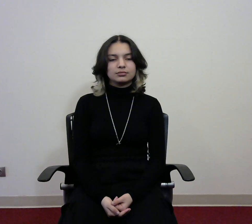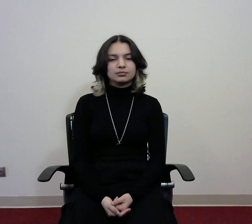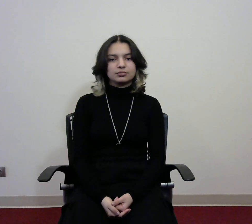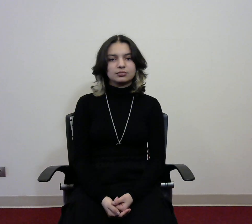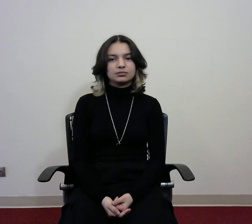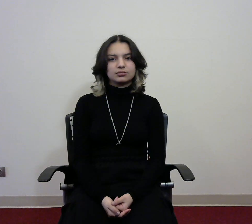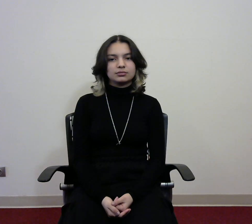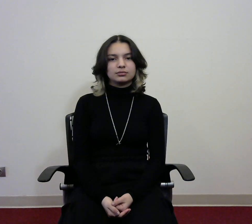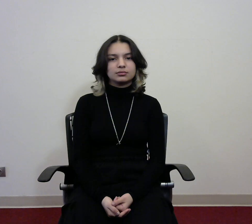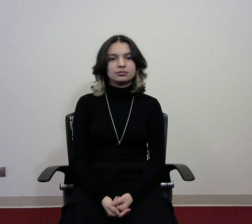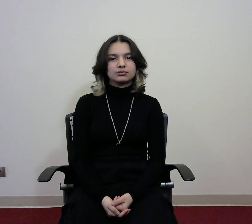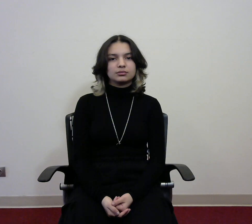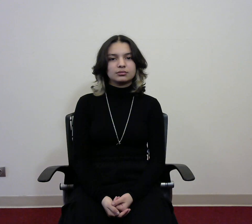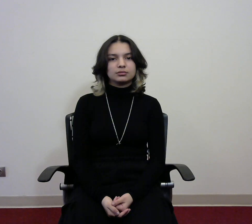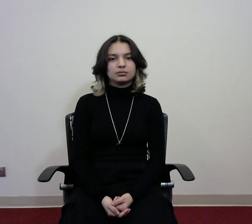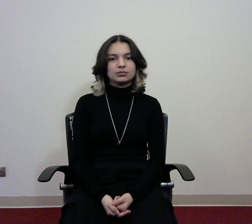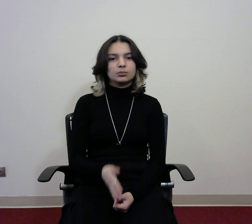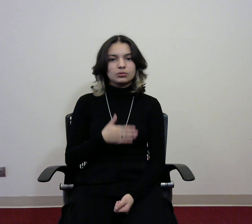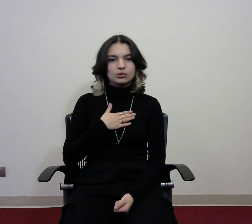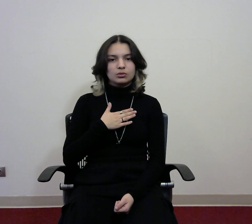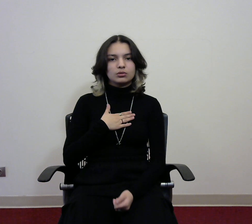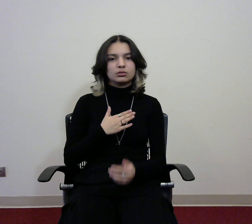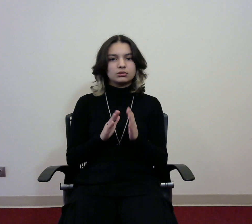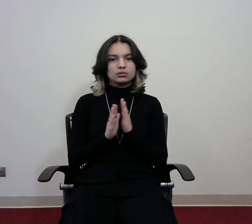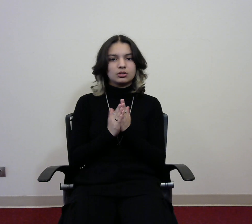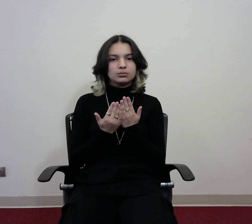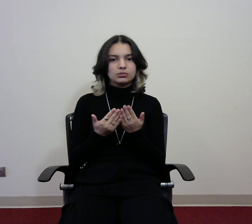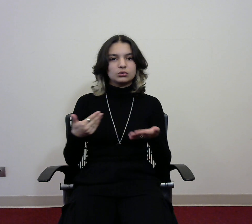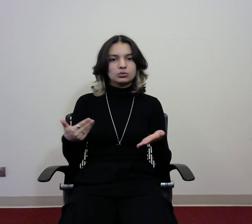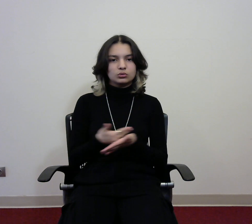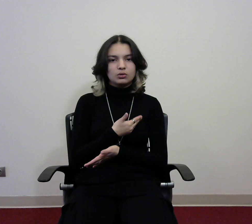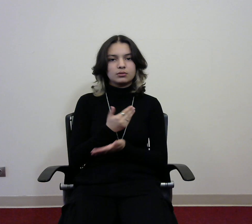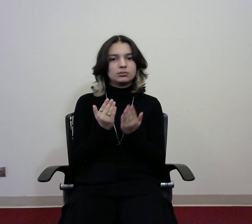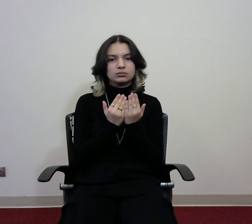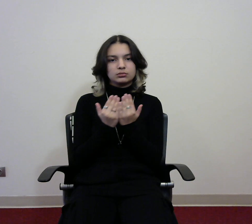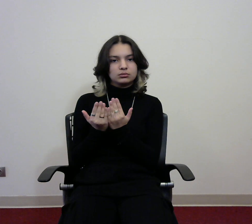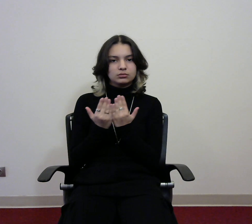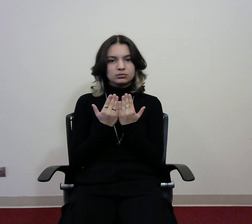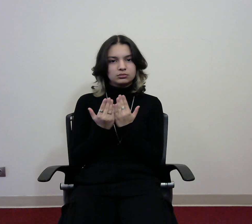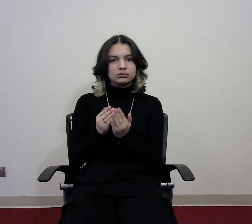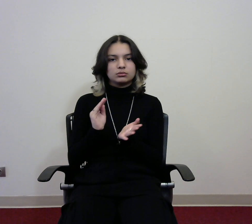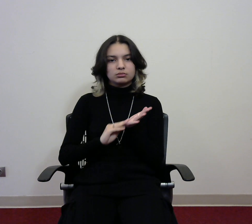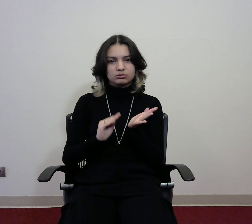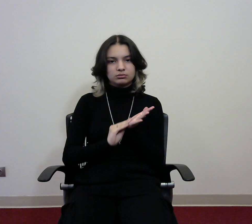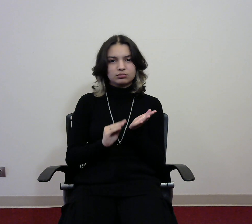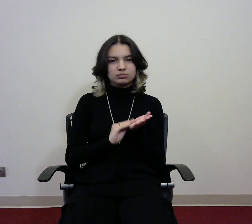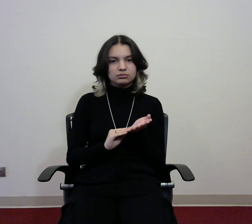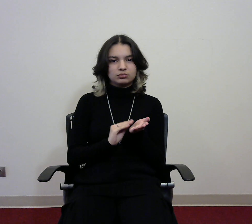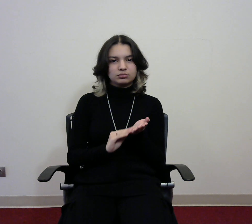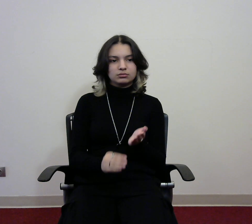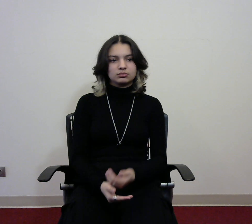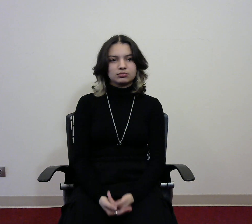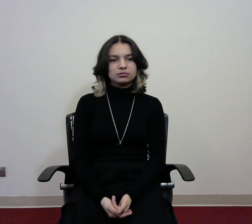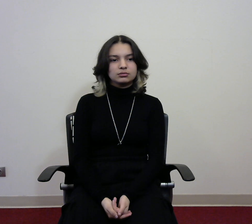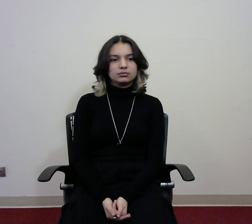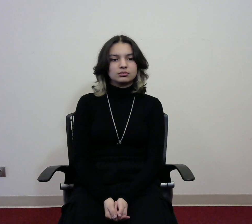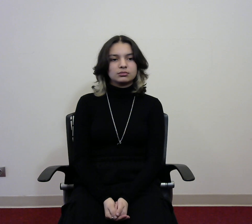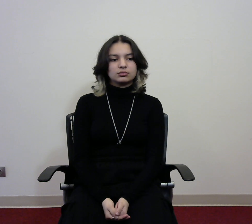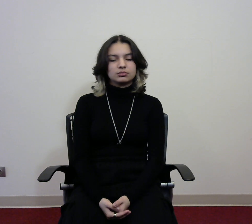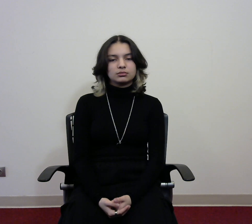Mən kitabı yenidən oxuyub, təkrarlamalıyam